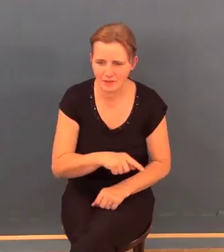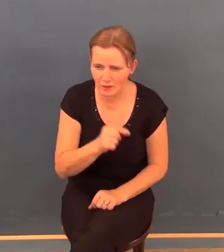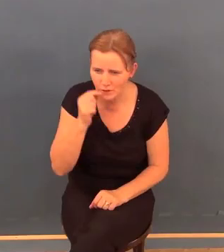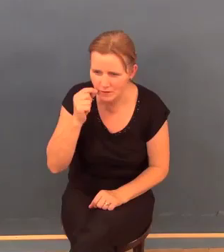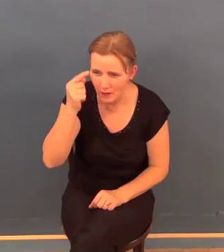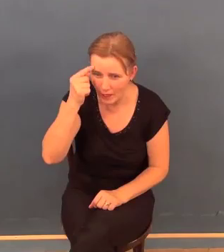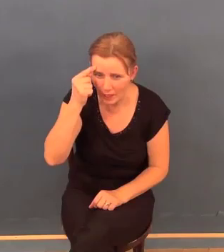Kot ma pomysł.